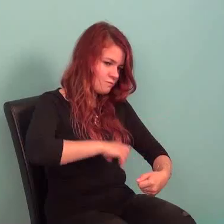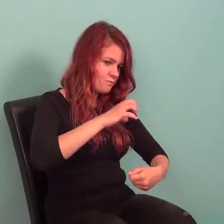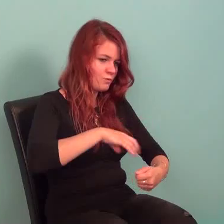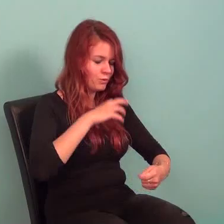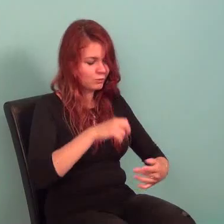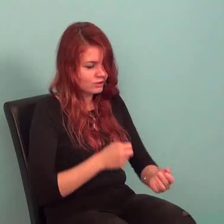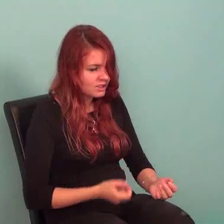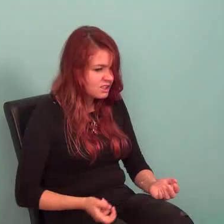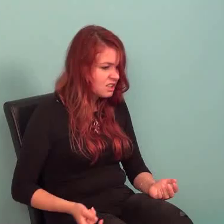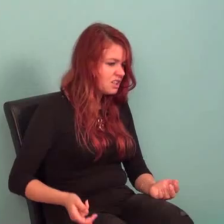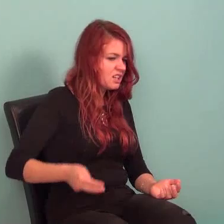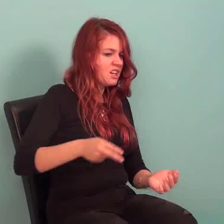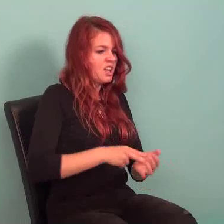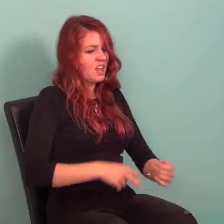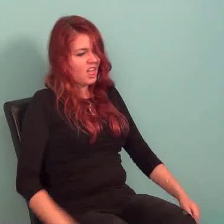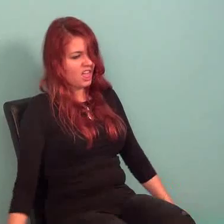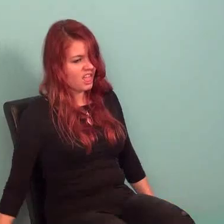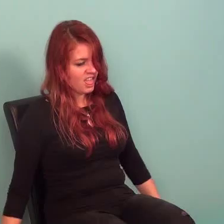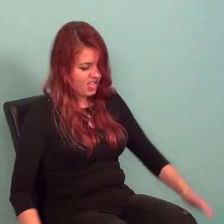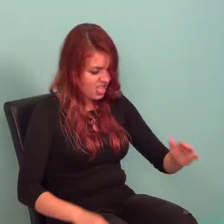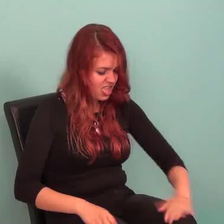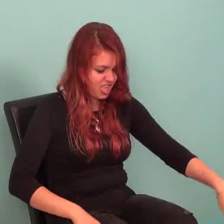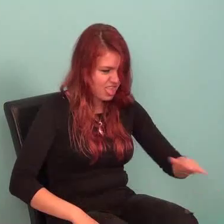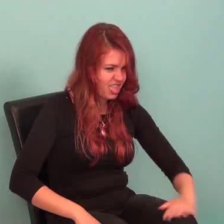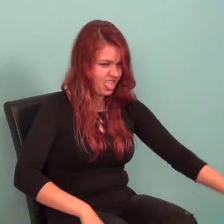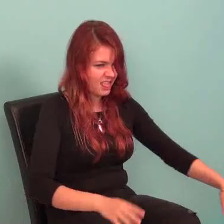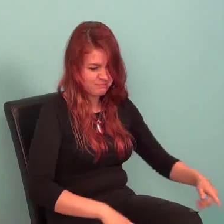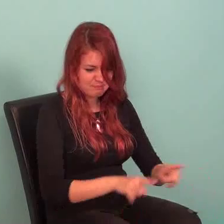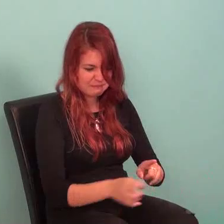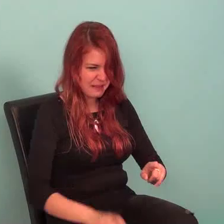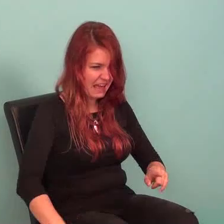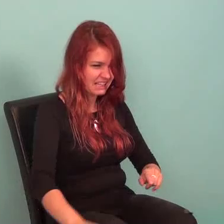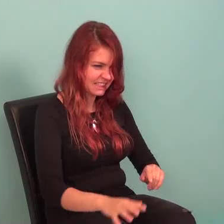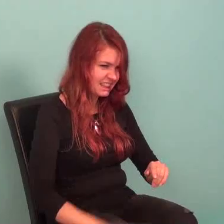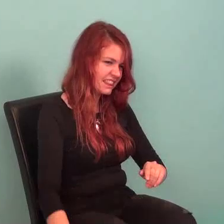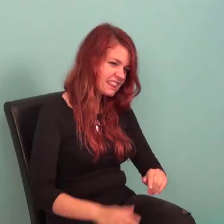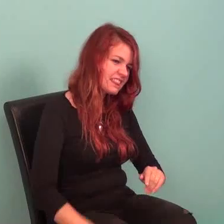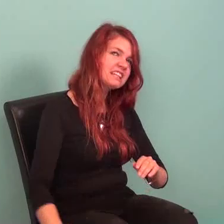Wstaje ciężko, otrzepuje spodnie, bo jest na nich piasek.